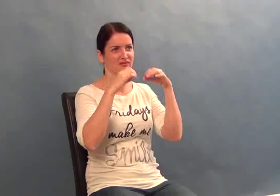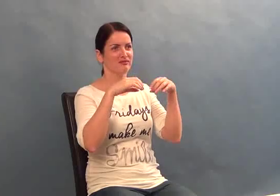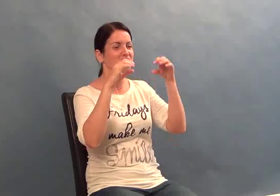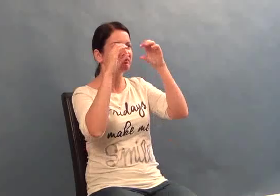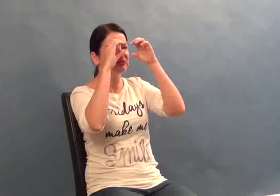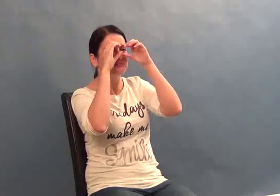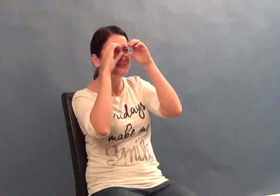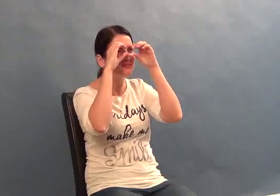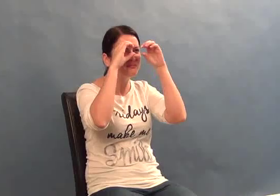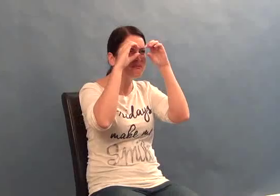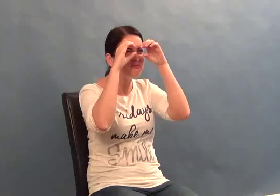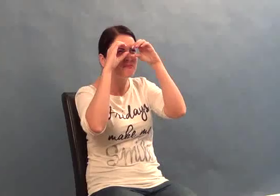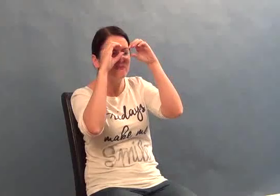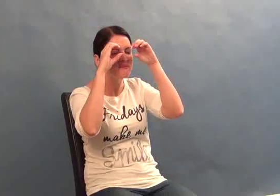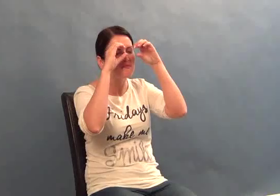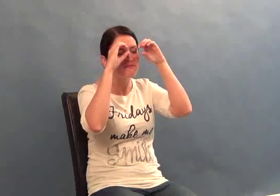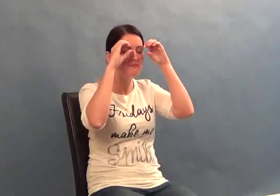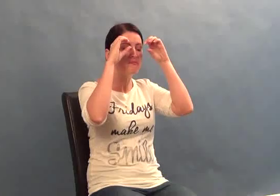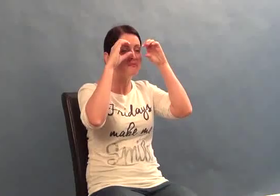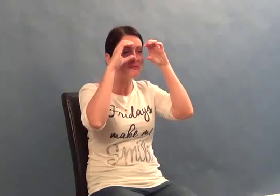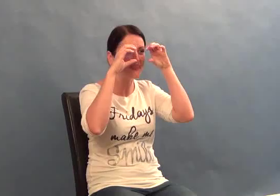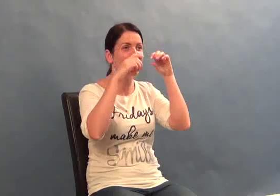Kot patrzył przez lornetkę.